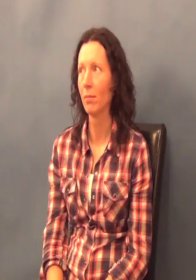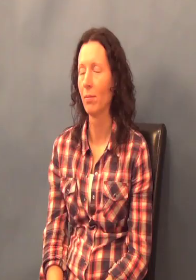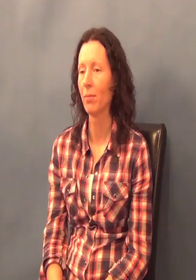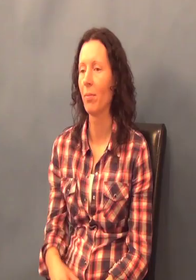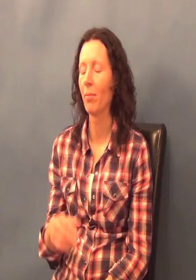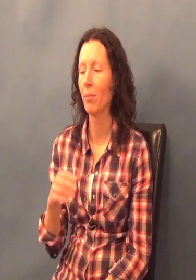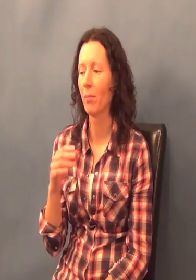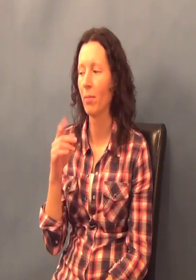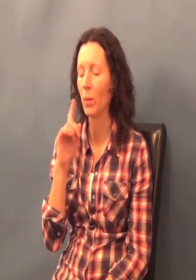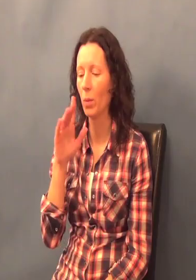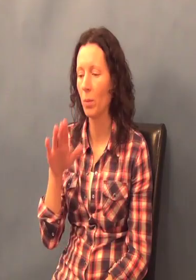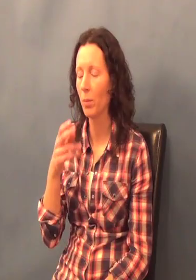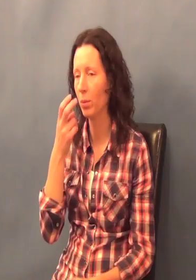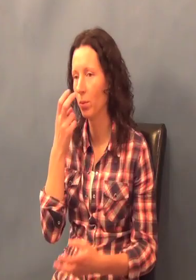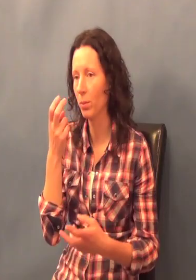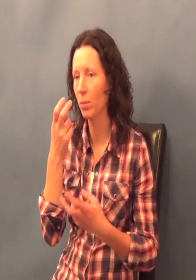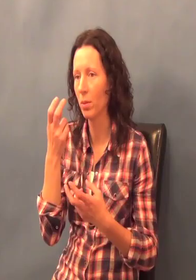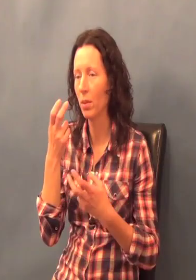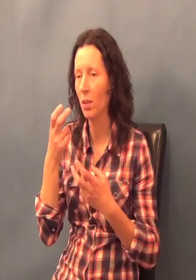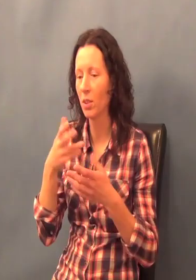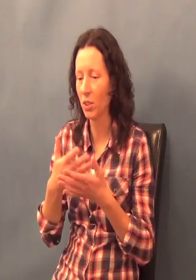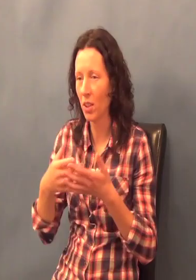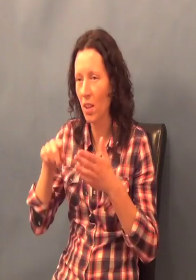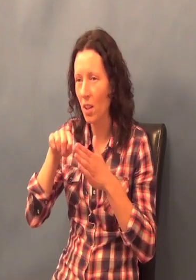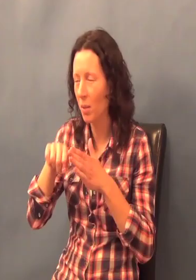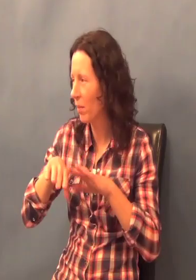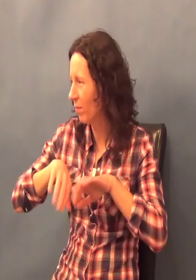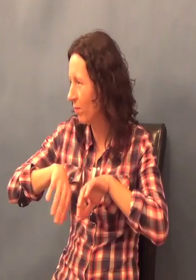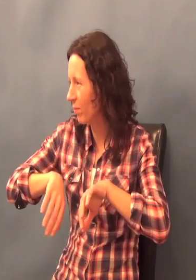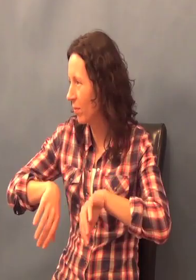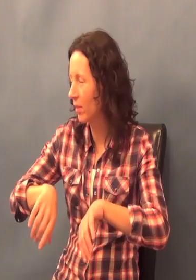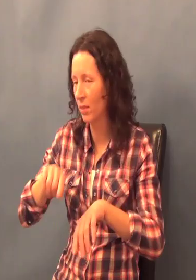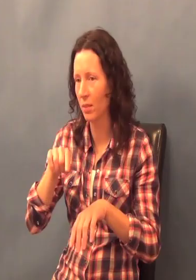Mały chłopiec szuka w ziemi, w kreciej norze.